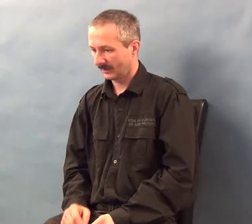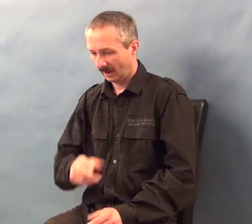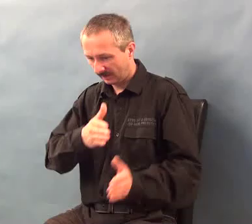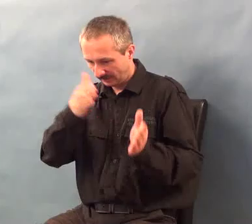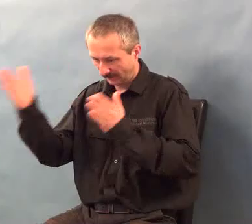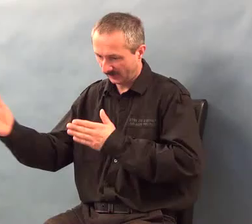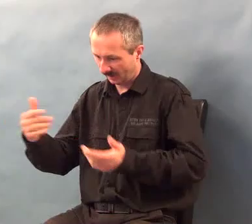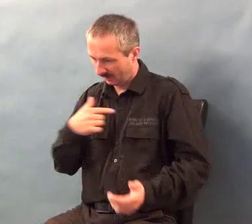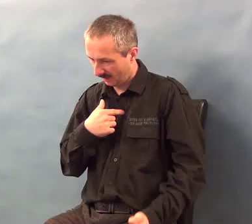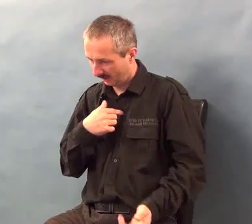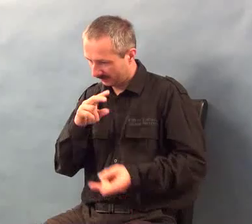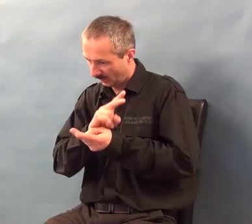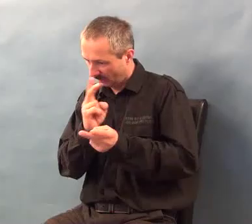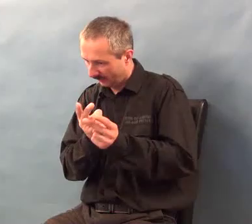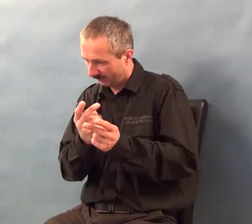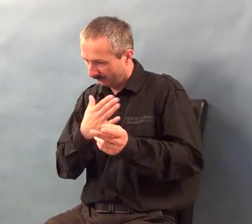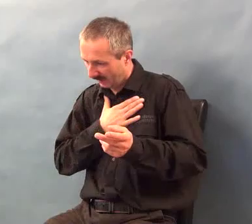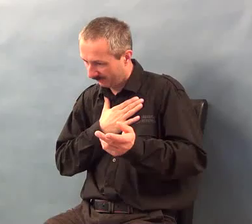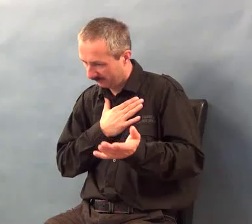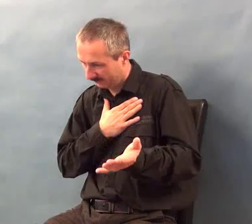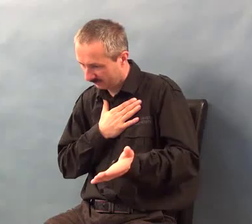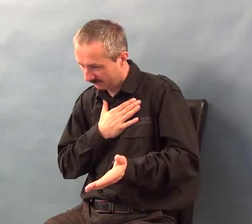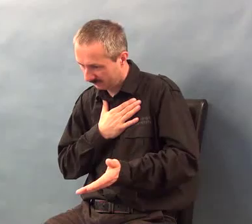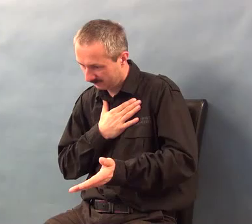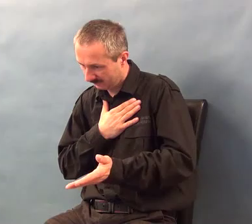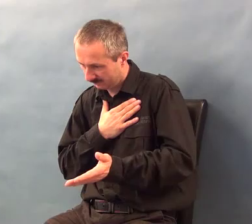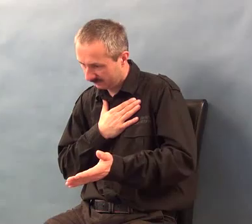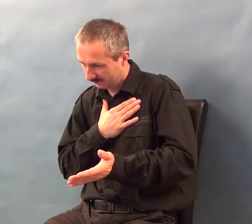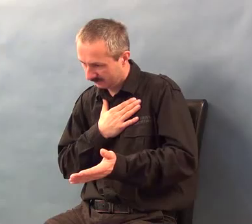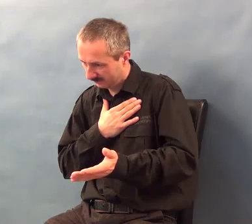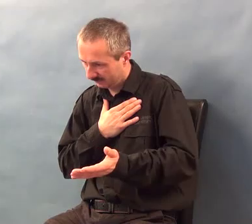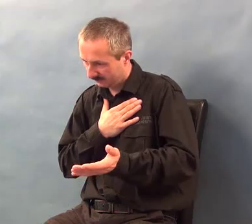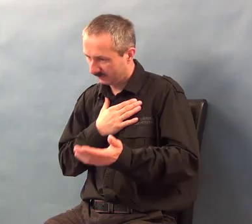Możemy się spotkać następnym razem.